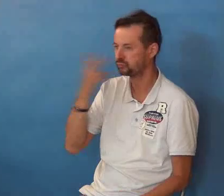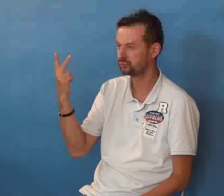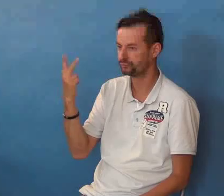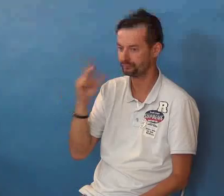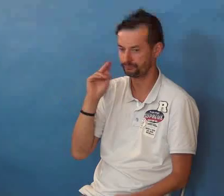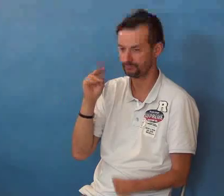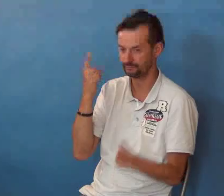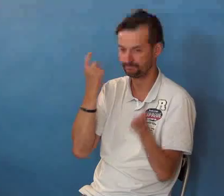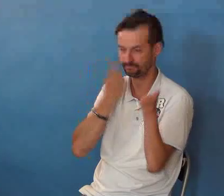Pan widzi ich i zastanawia się.